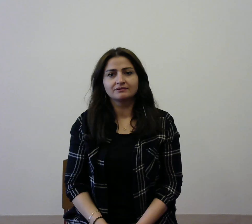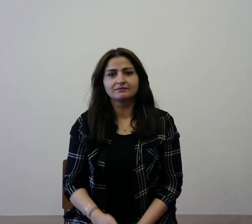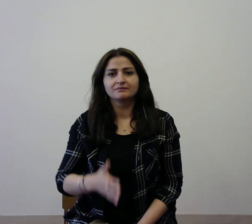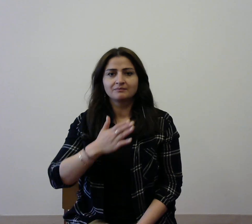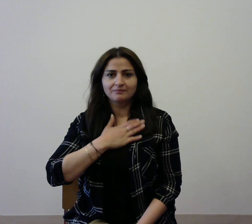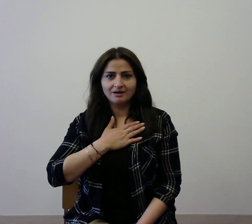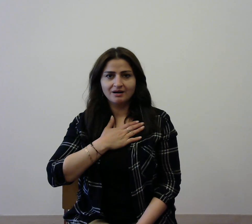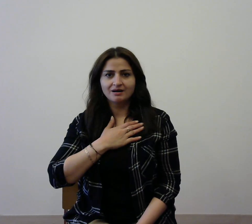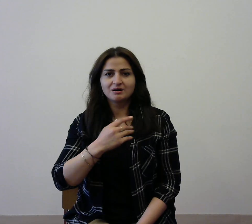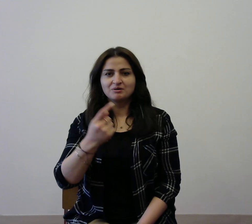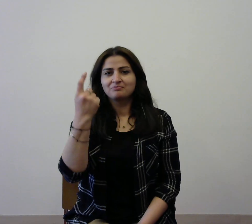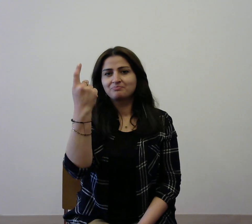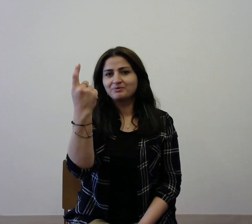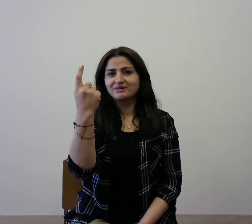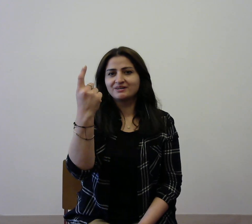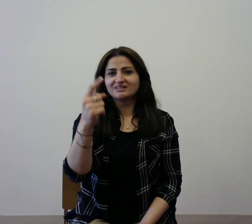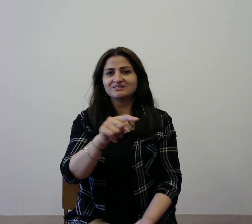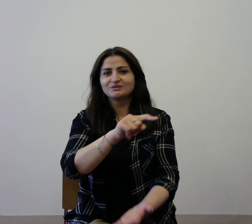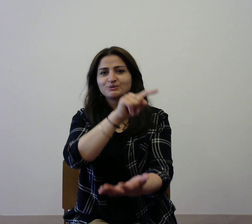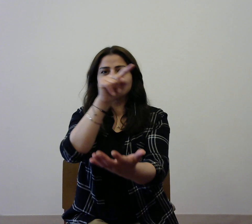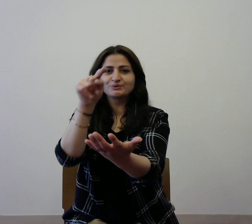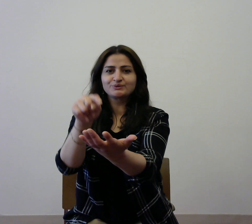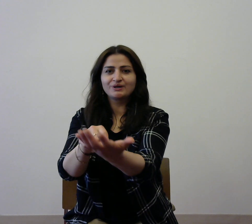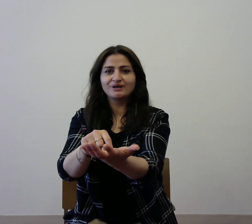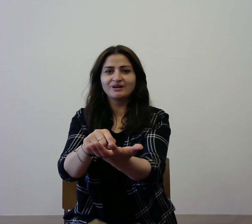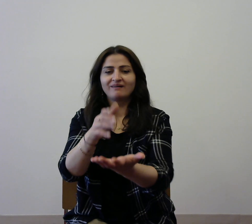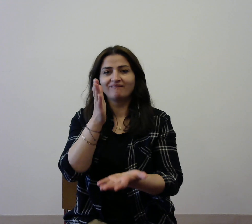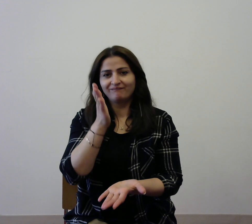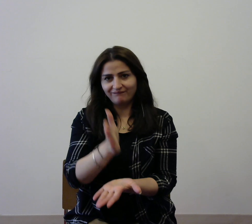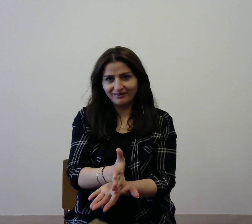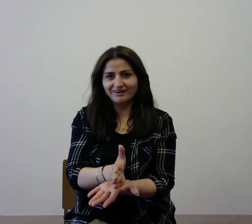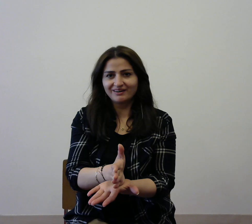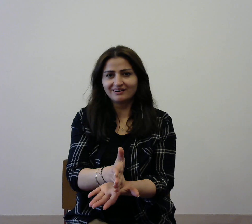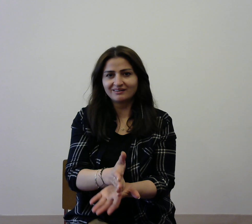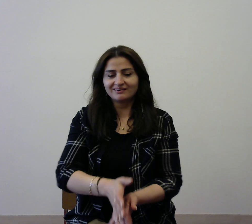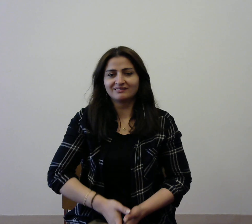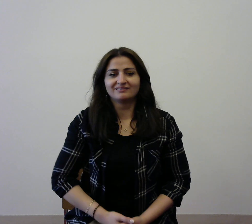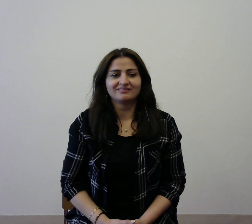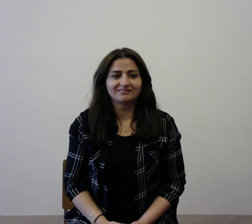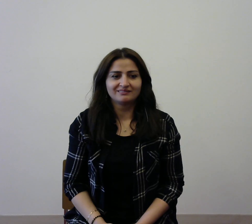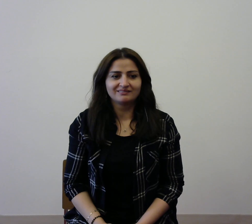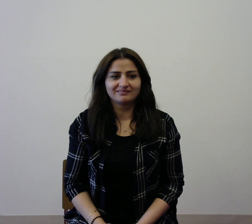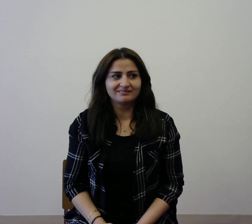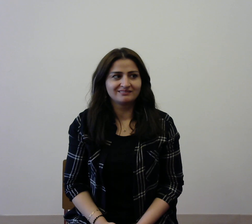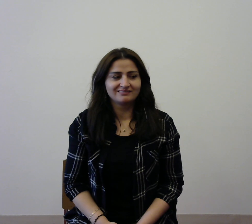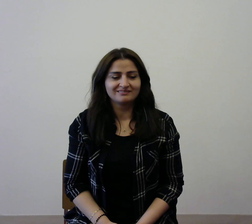Mənim bir sualım var